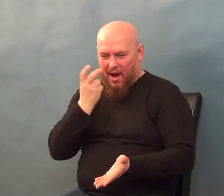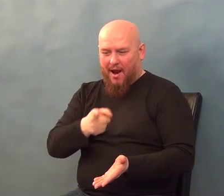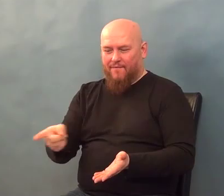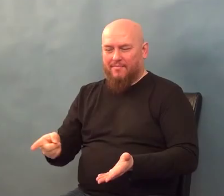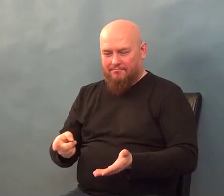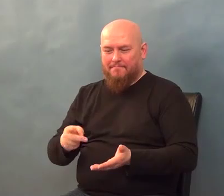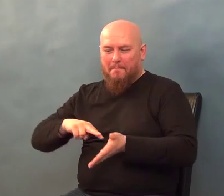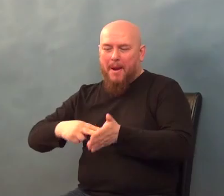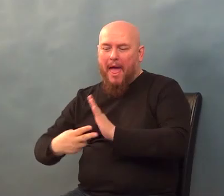Masz interes.